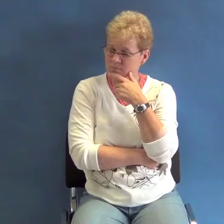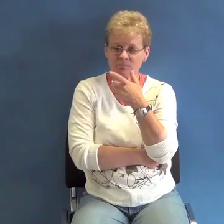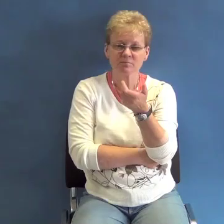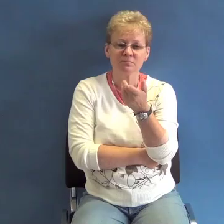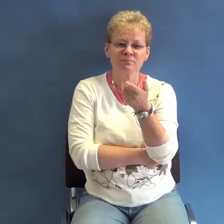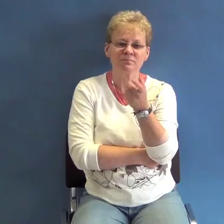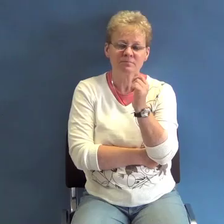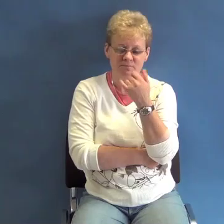No i jak?